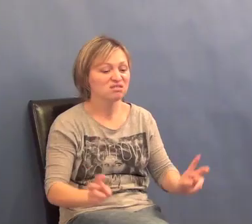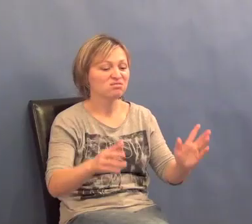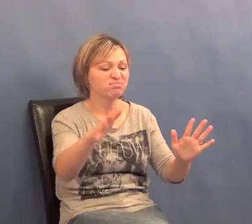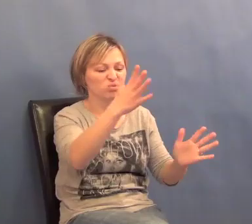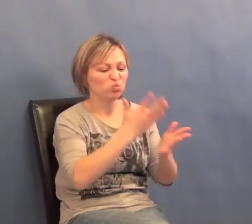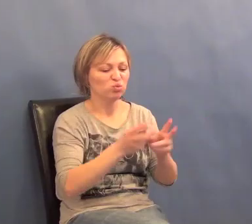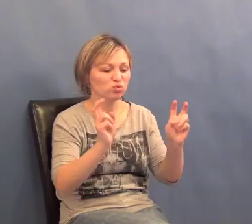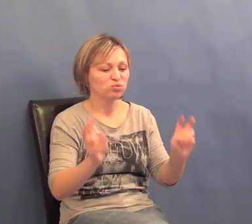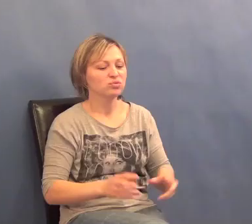Już coraz więcej kryzysów.